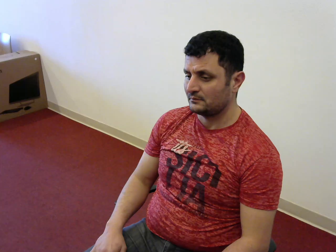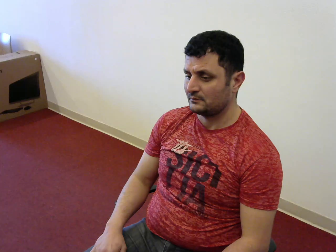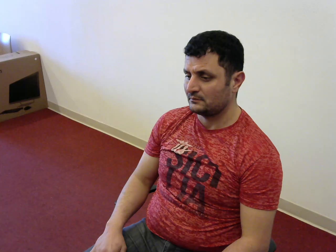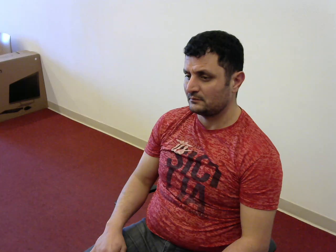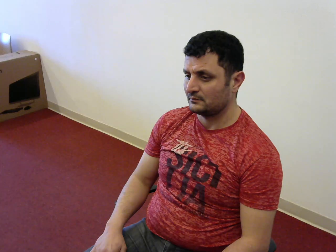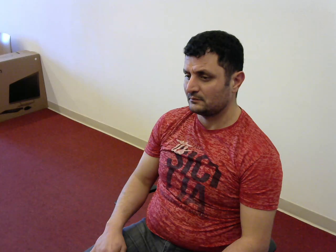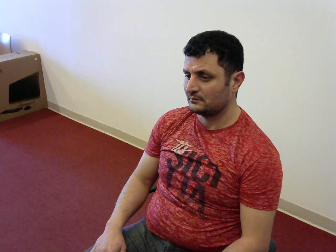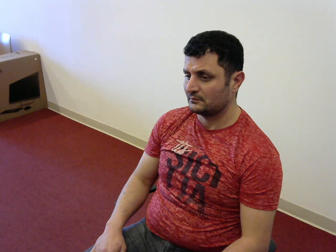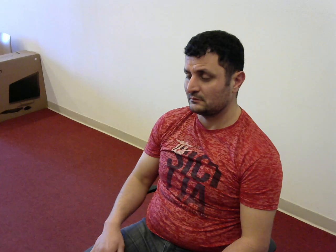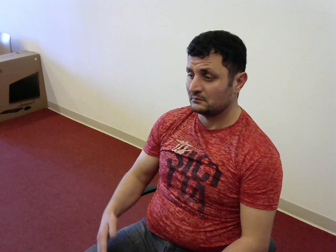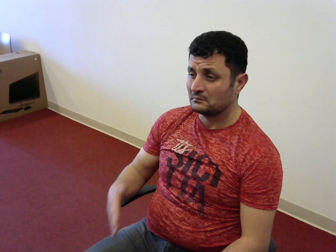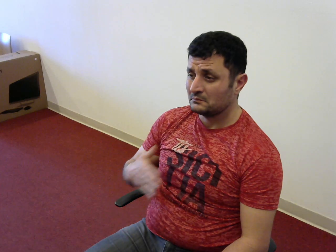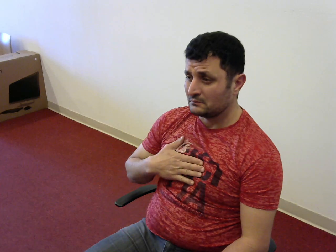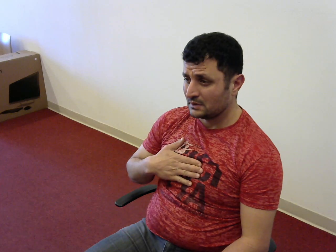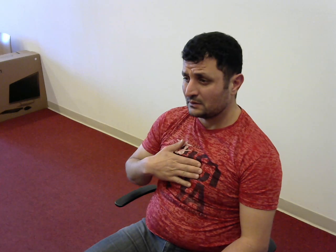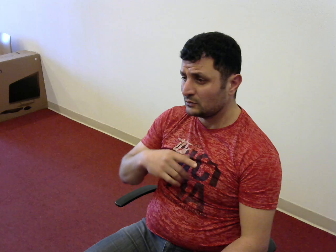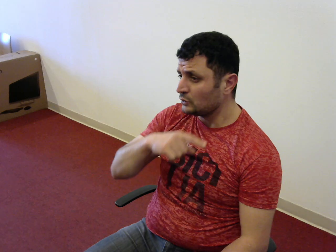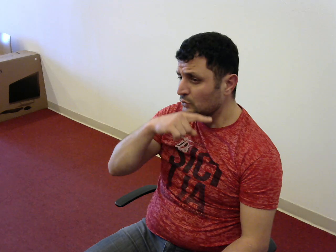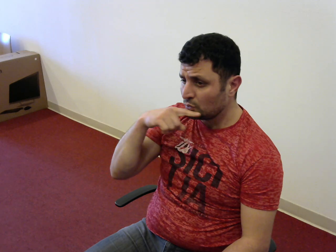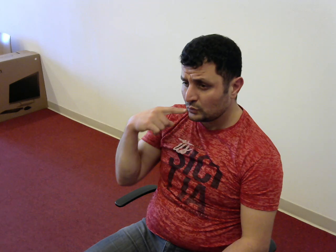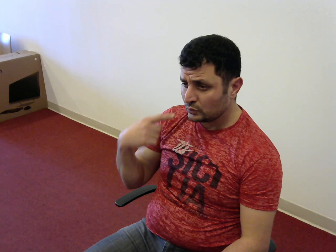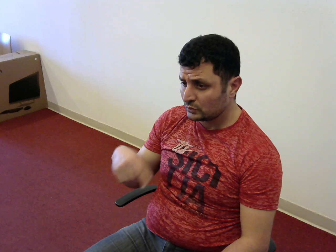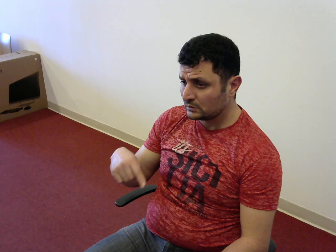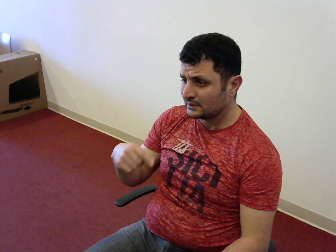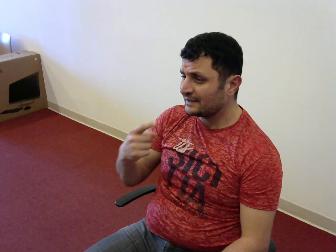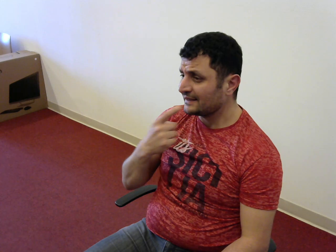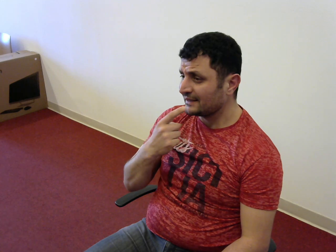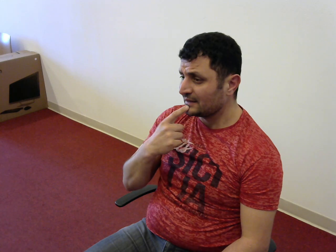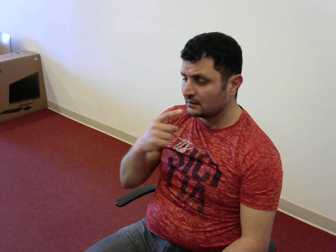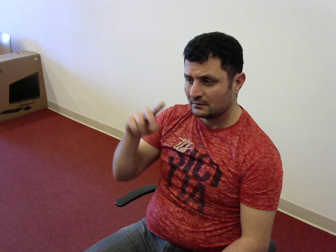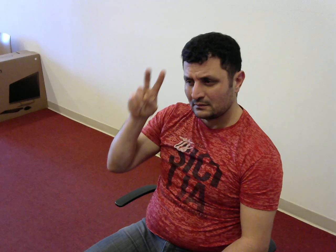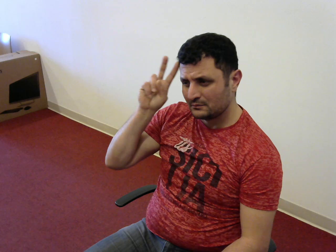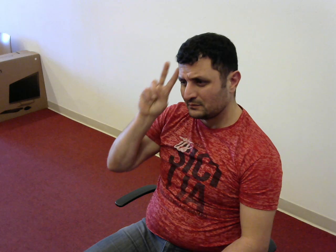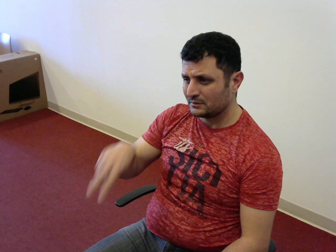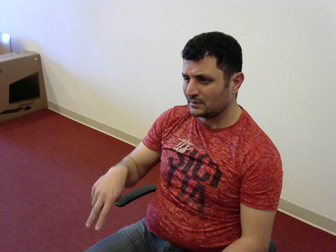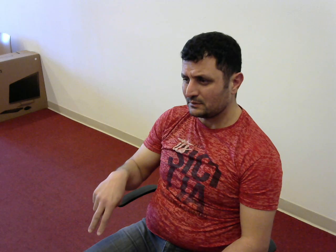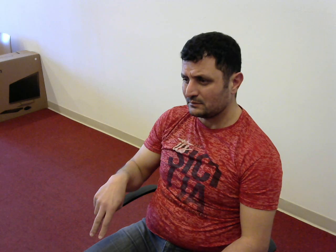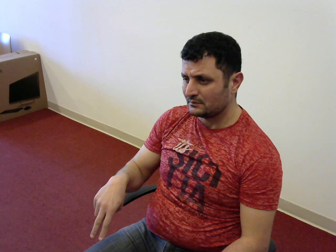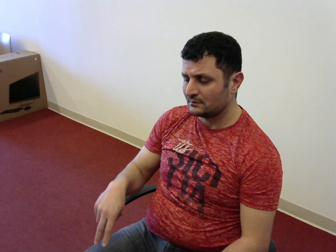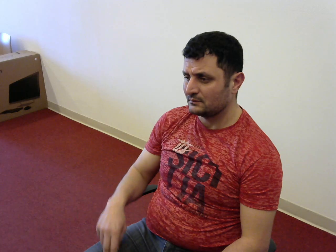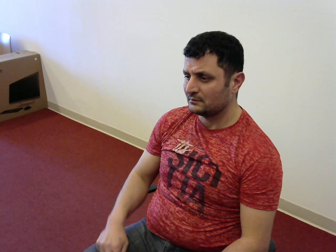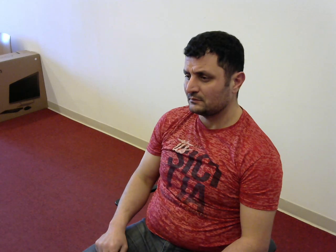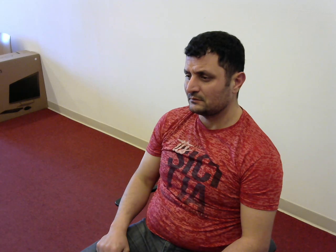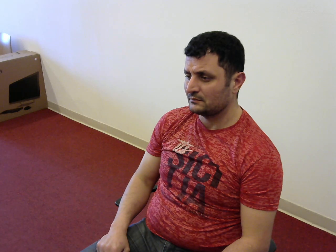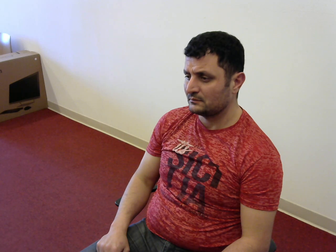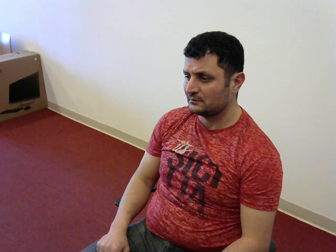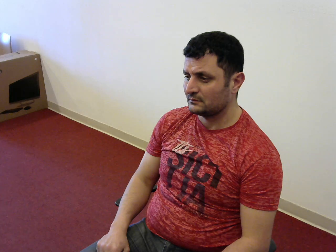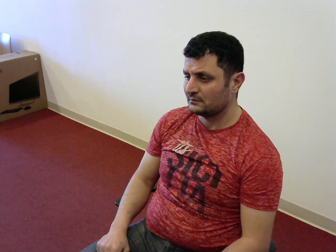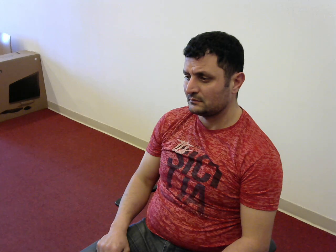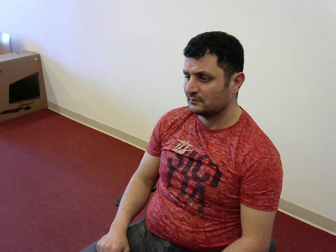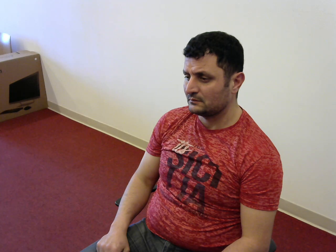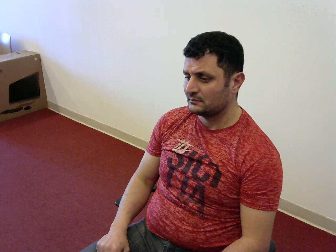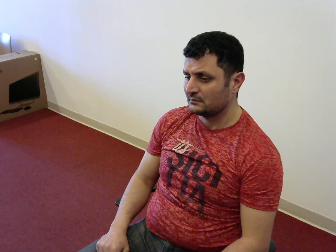Mən rus dilini bilmirəm